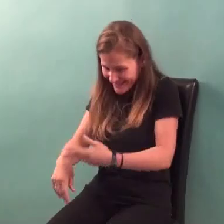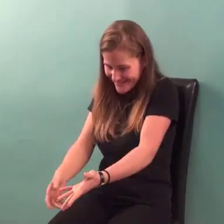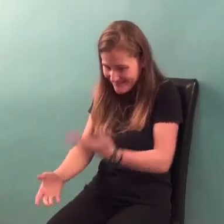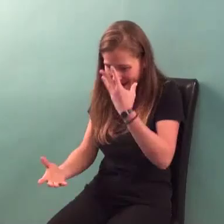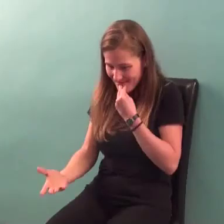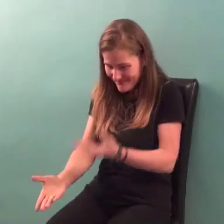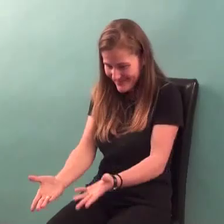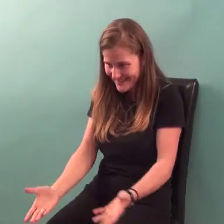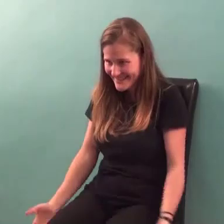Taki jest obrazek.